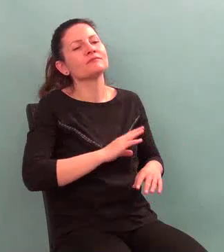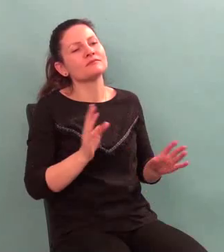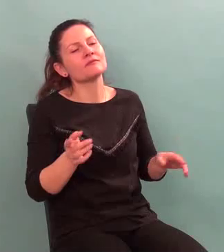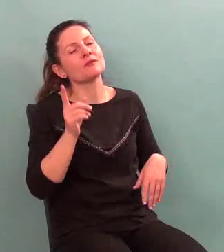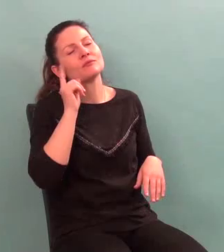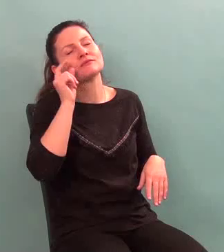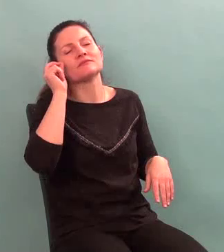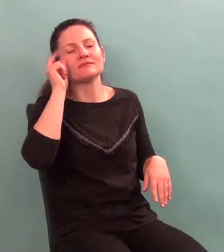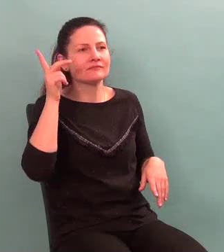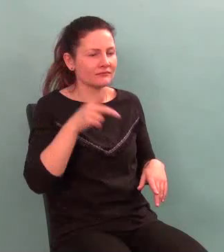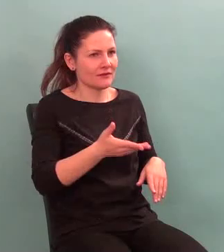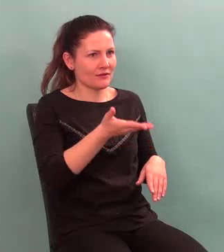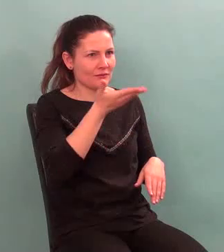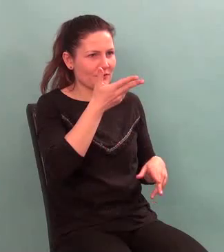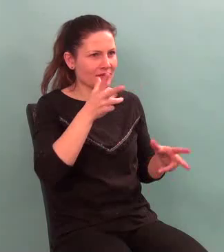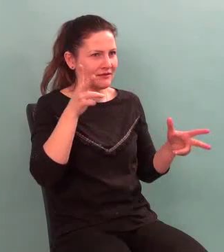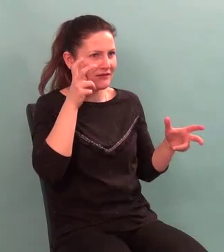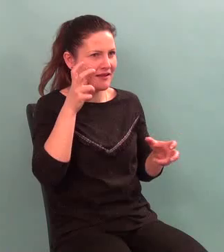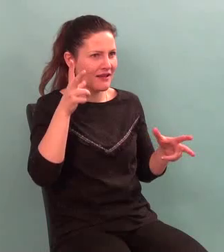Chłopiec budzi się, widzi, że nie ma żaby.